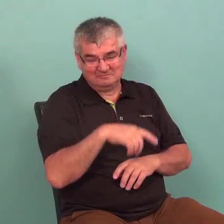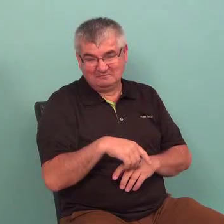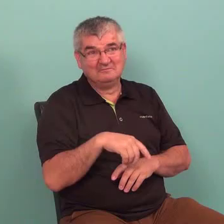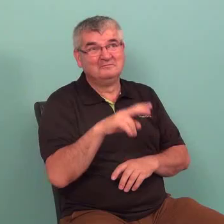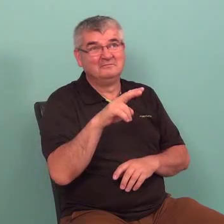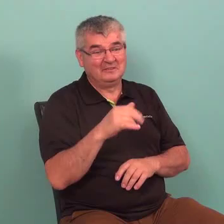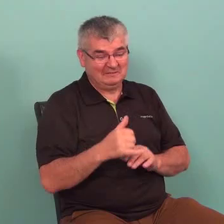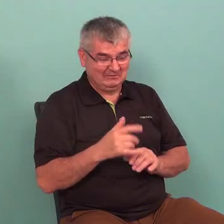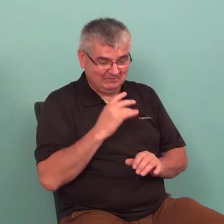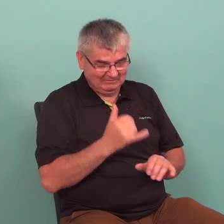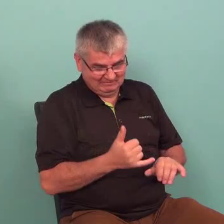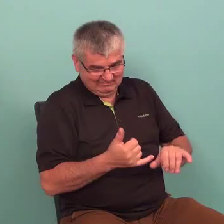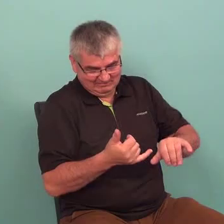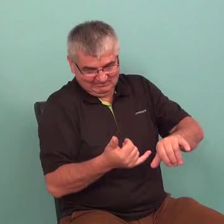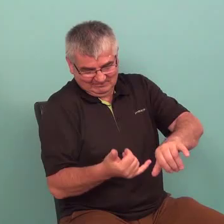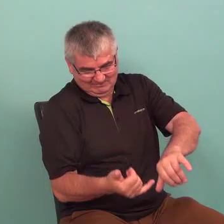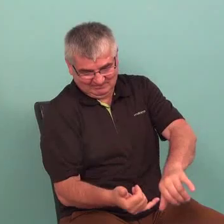Patrzy w górę, w dół i odstawia rower.